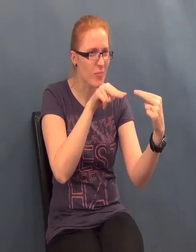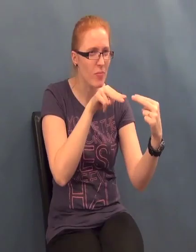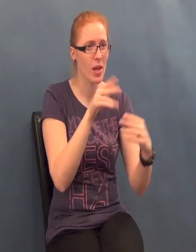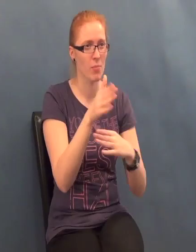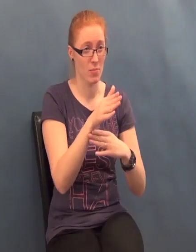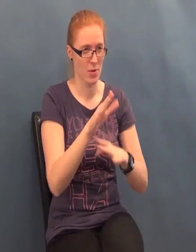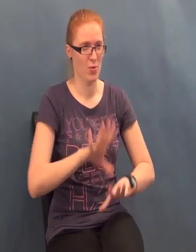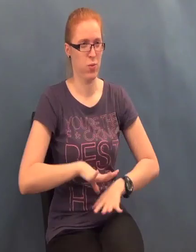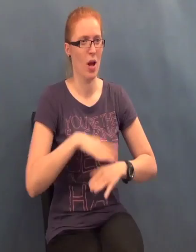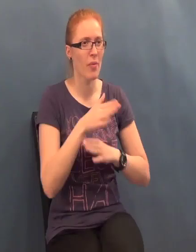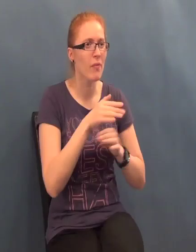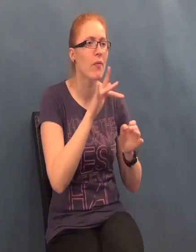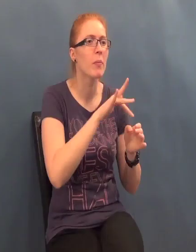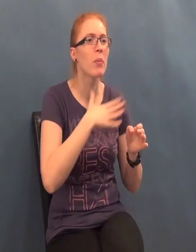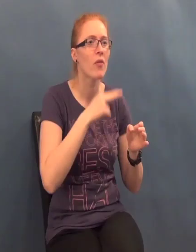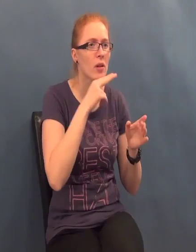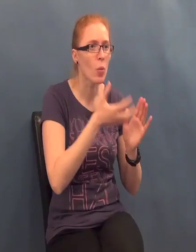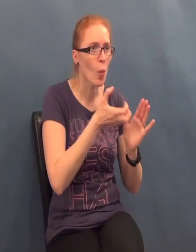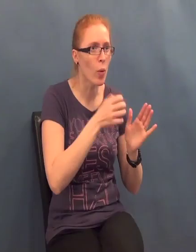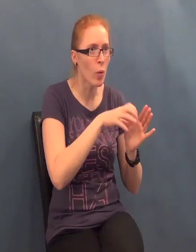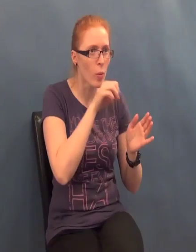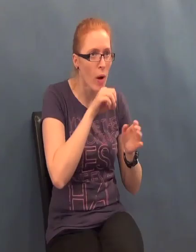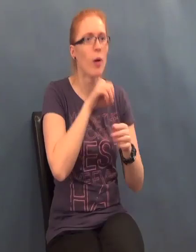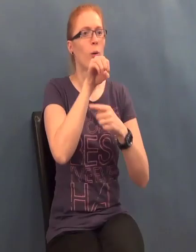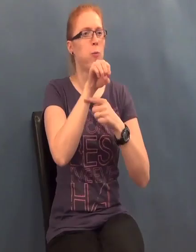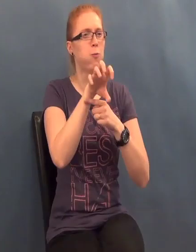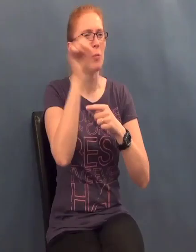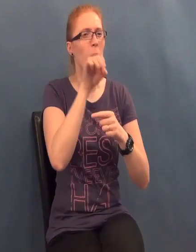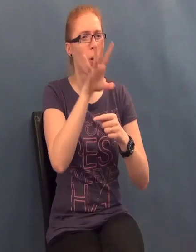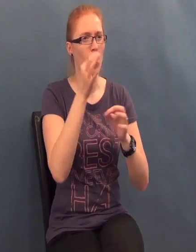Aż w końcu poirytowana rybka nabiera wody, wychyla się zza akwarium i pluje nią na kota.